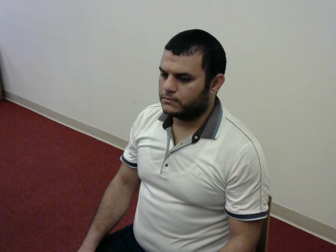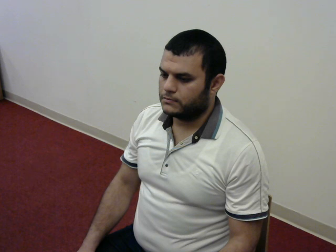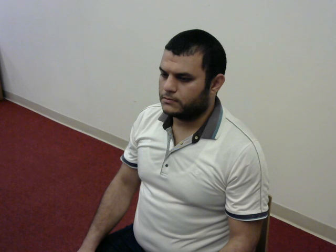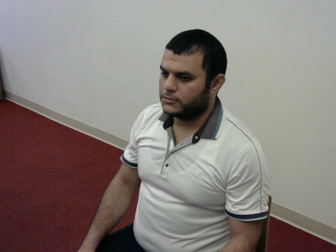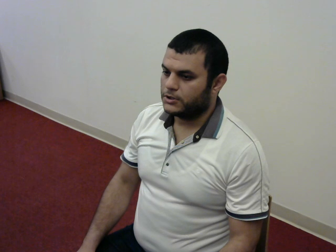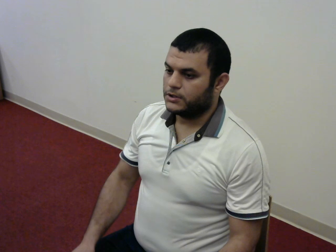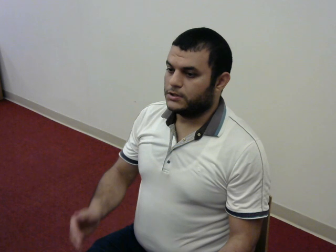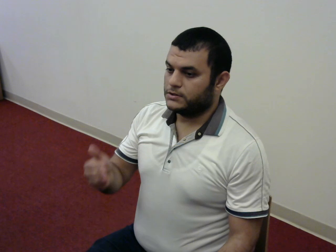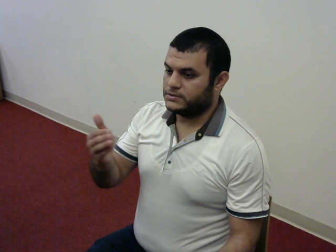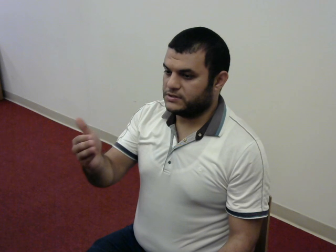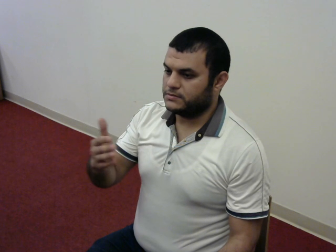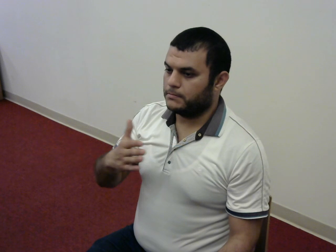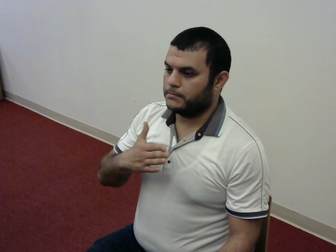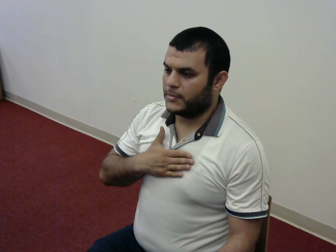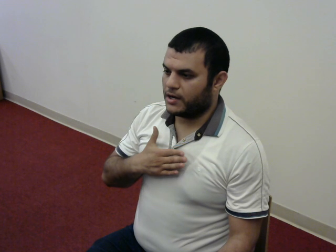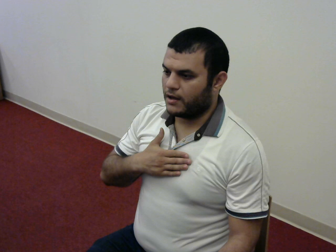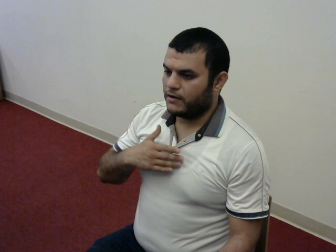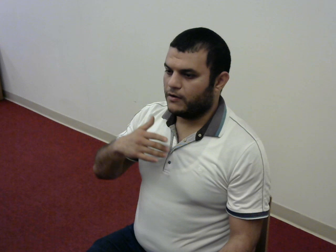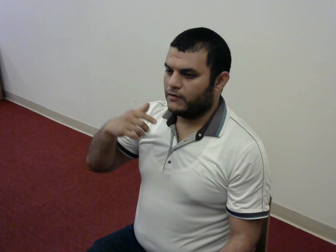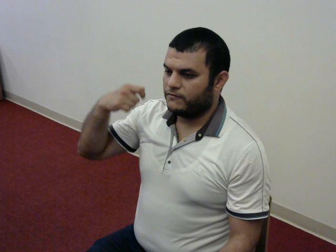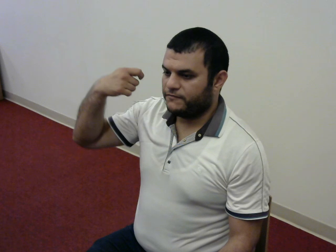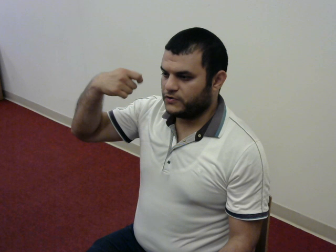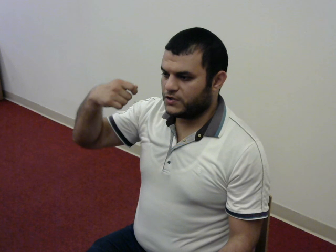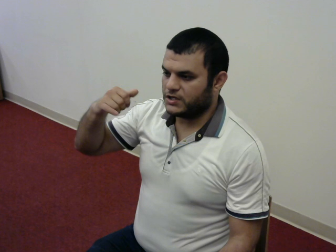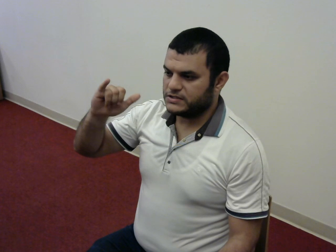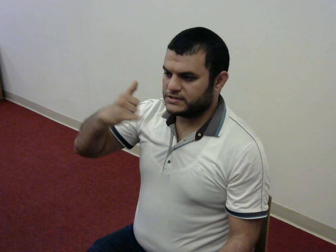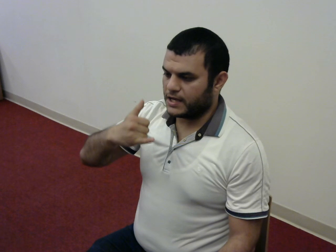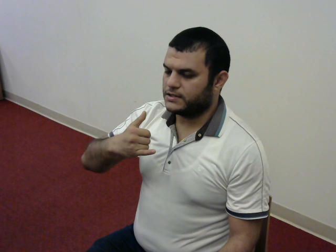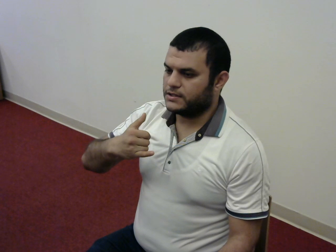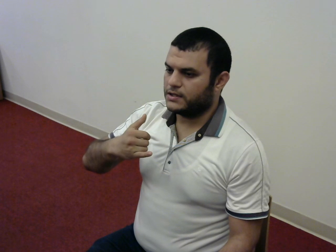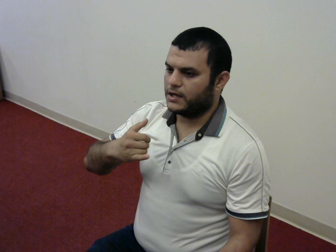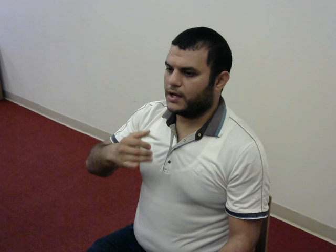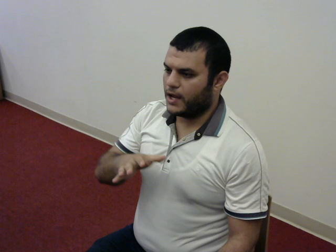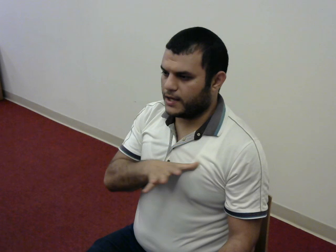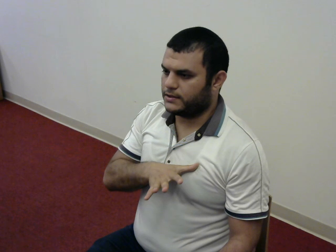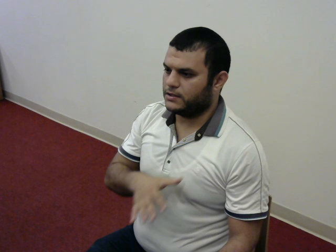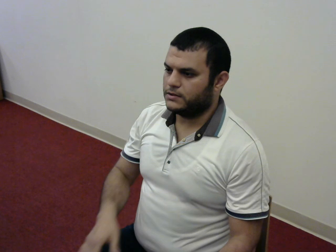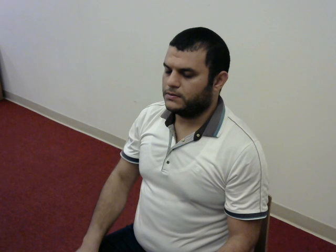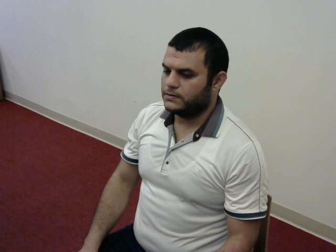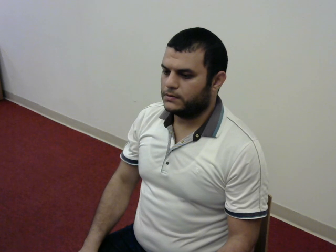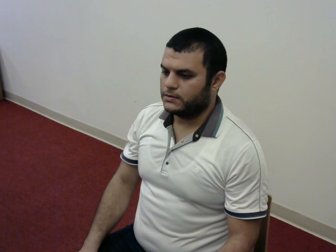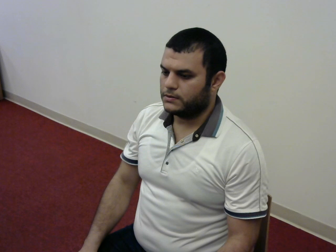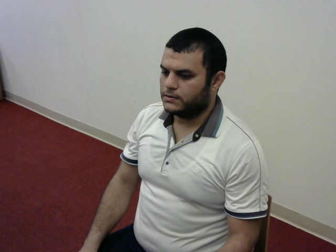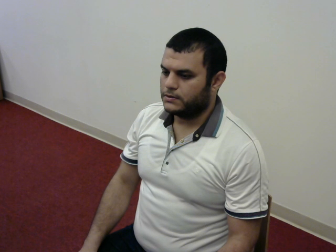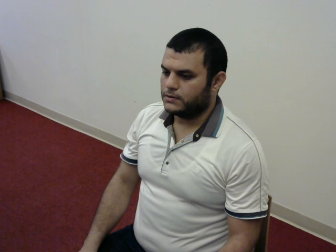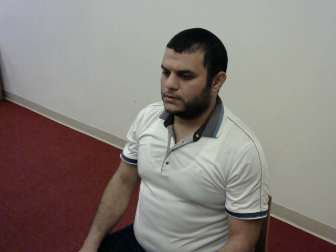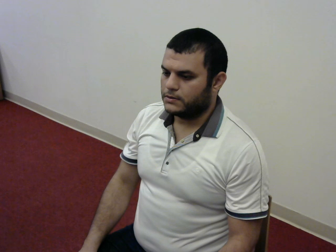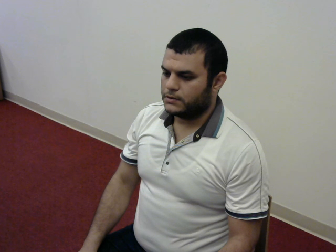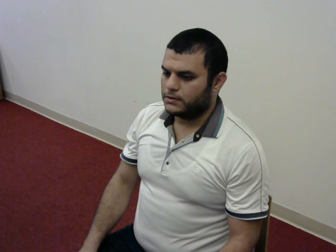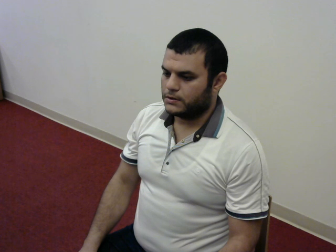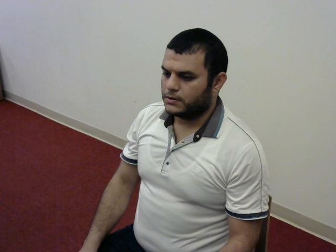Siz mənə video zəng edin